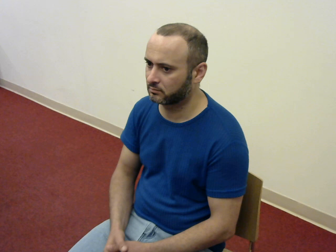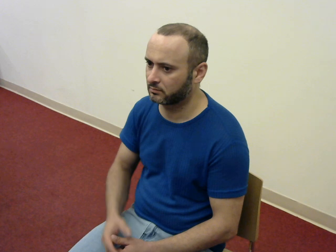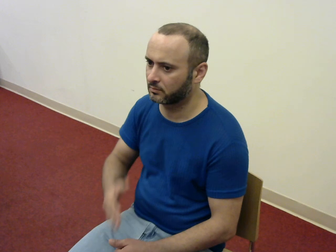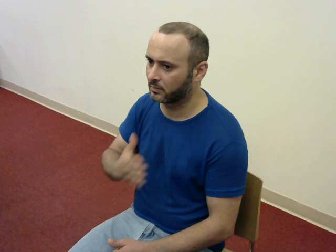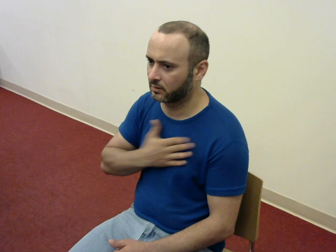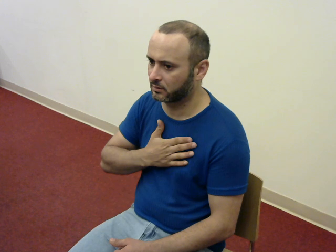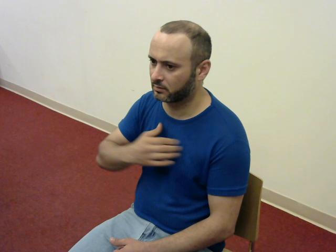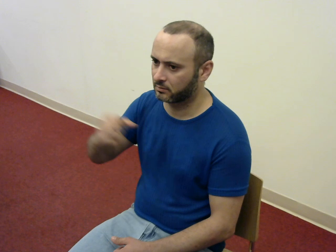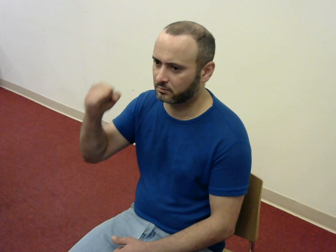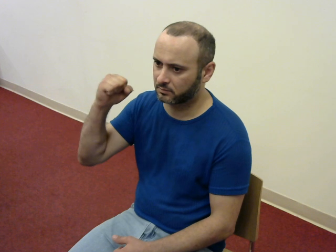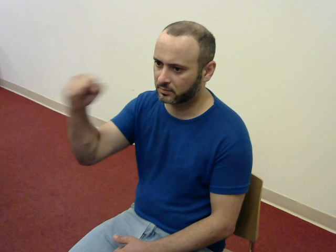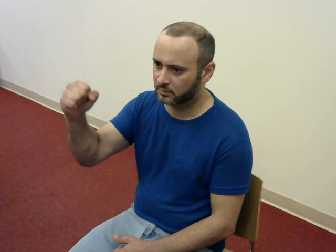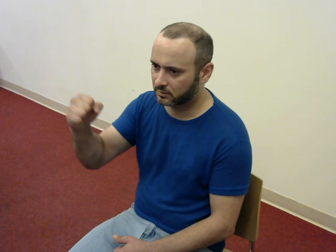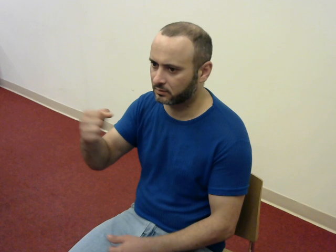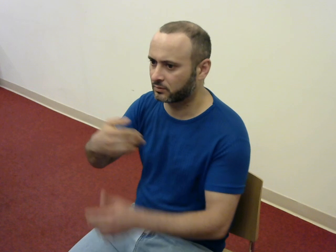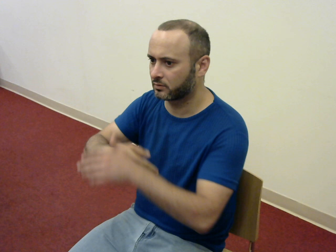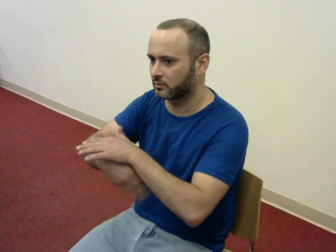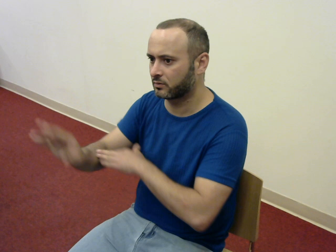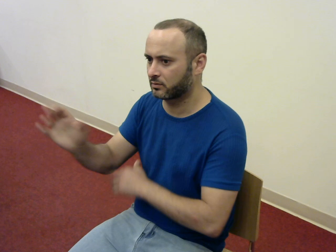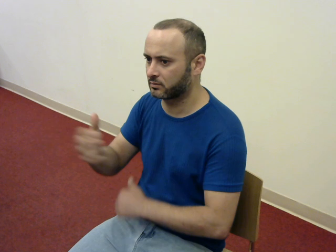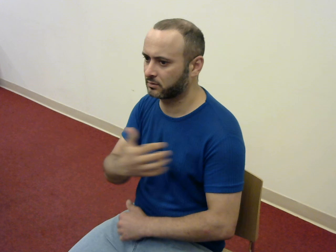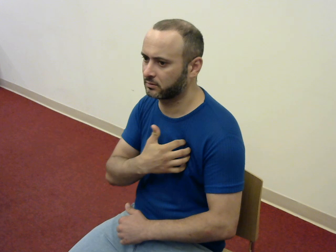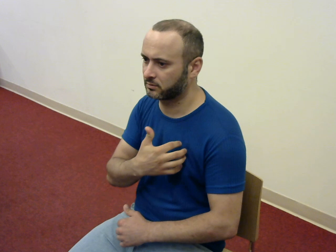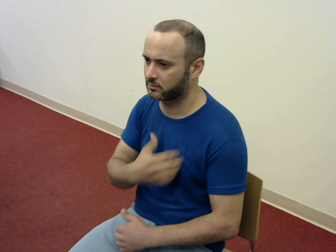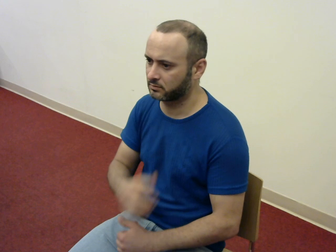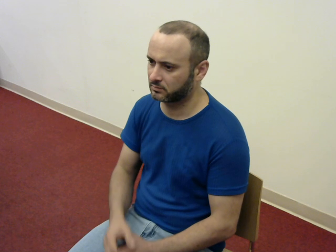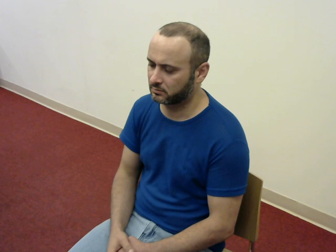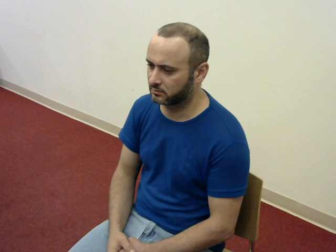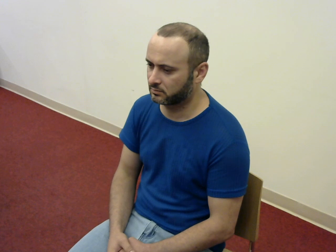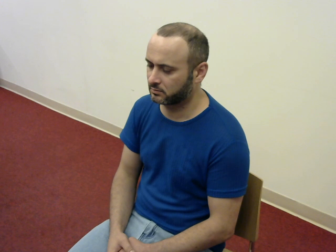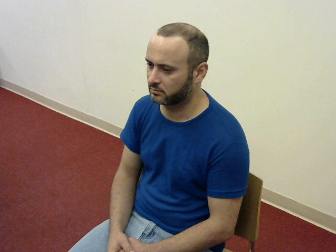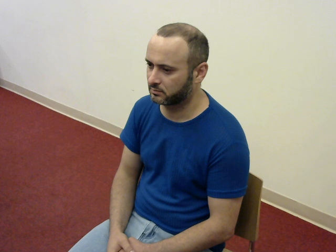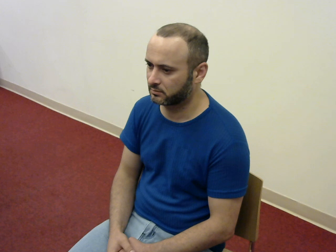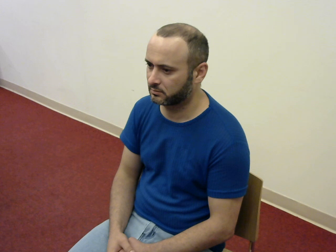Mən Qarabağa getmək istəyirəm